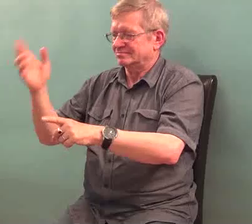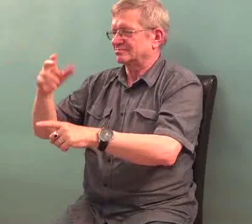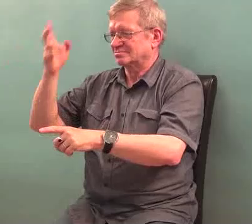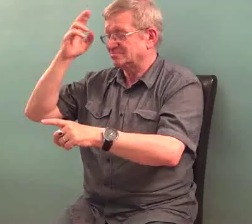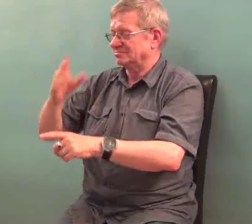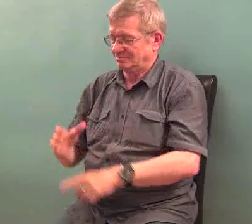Już.